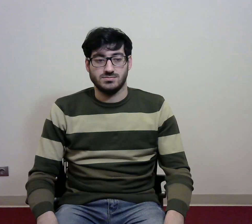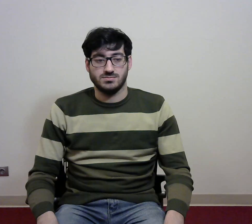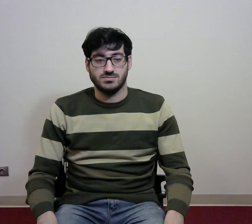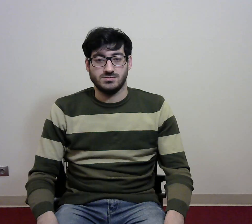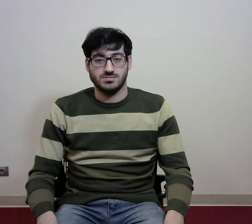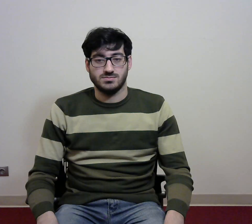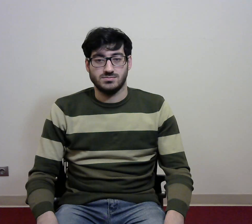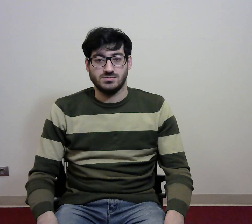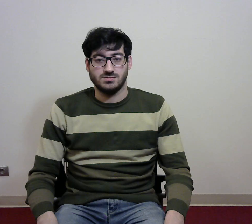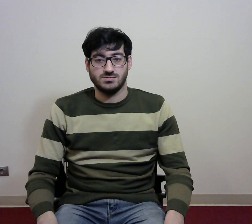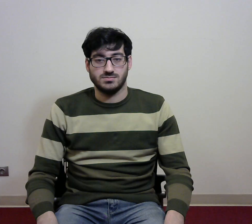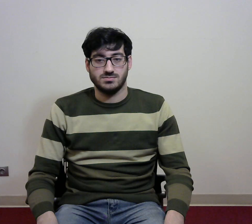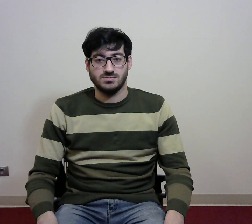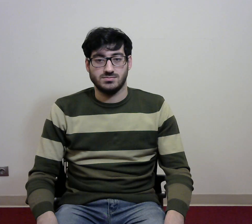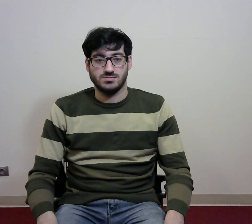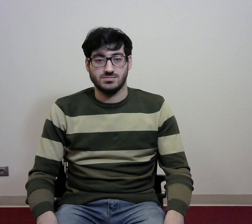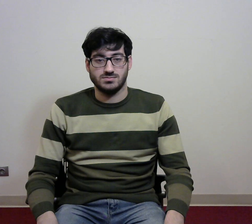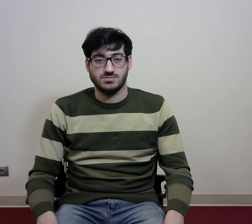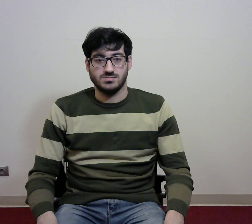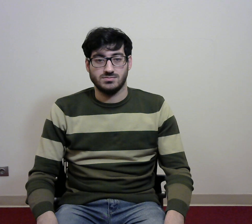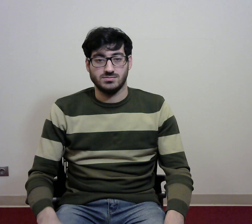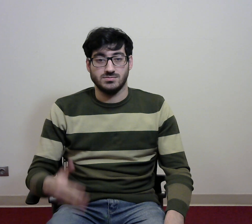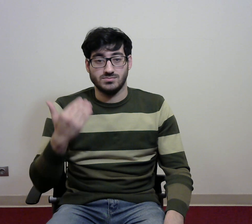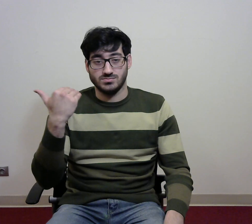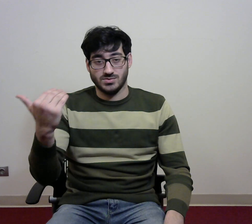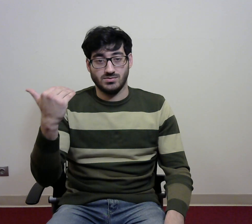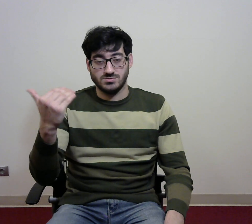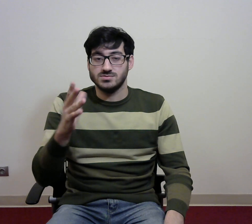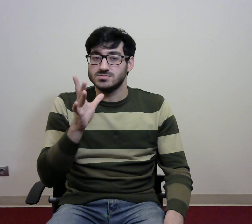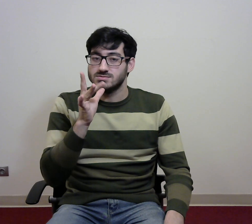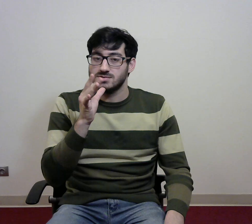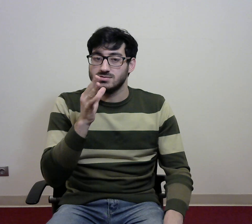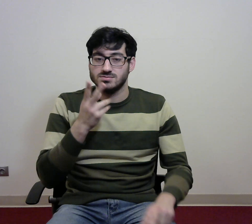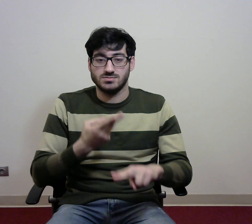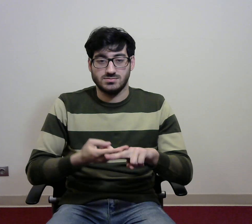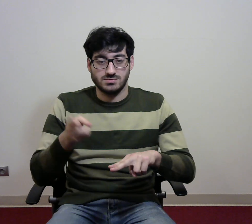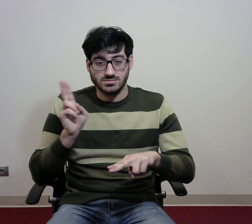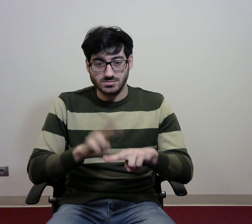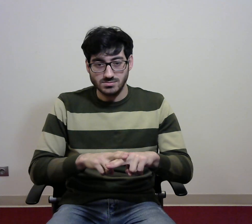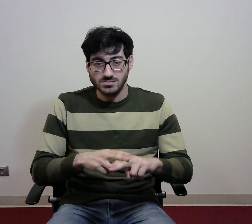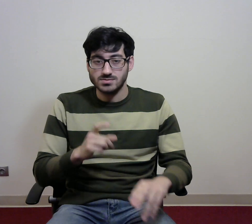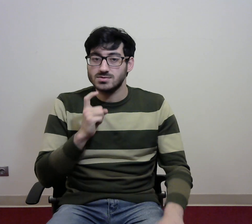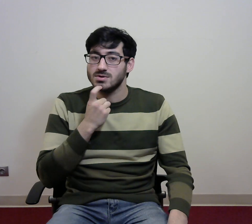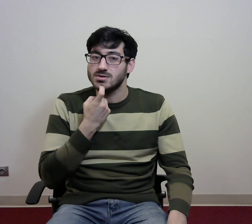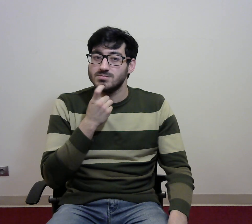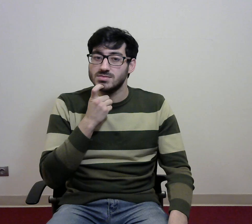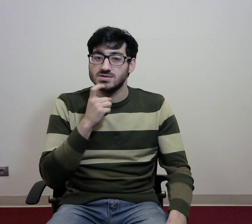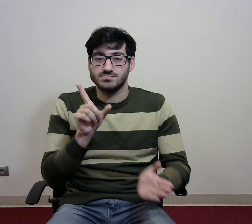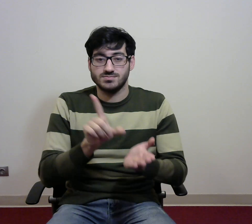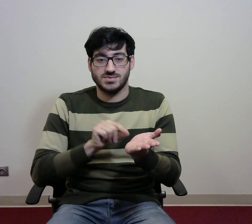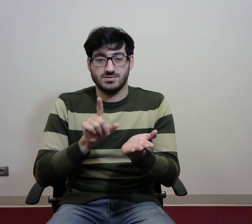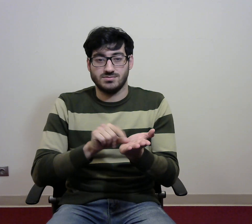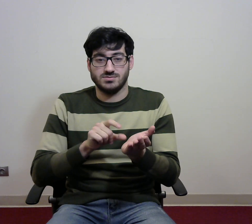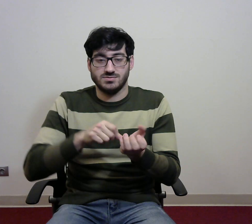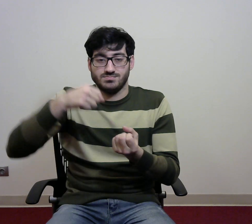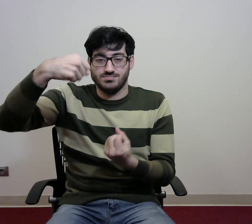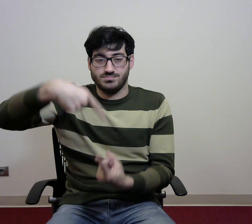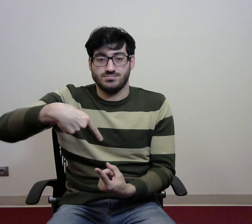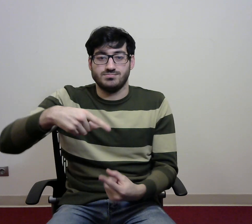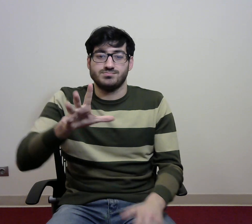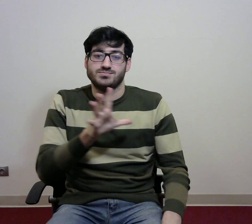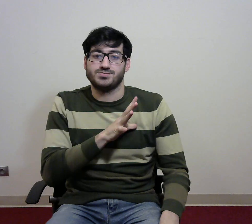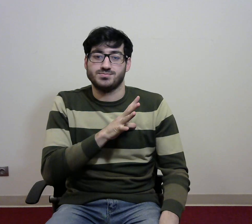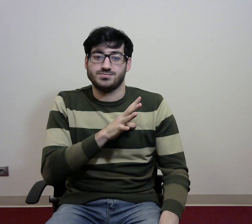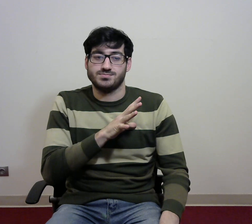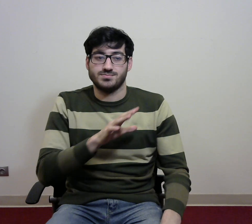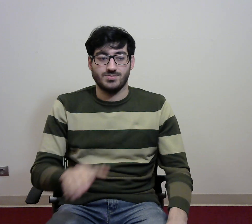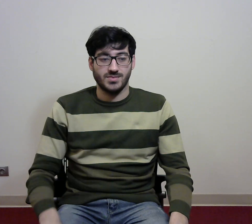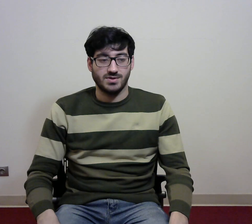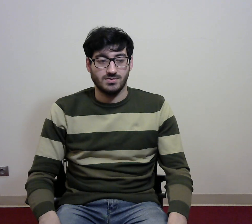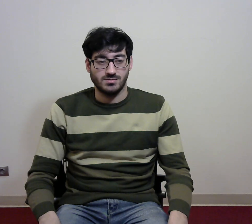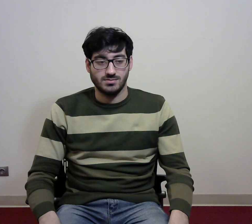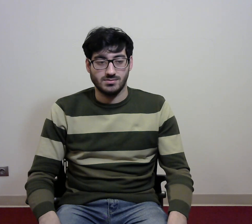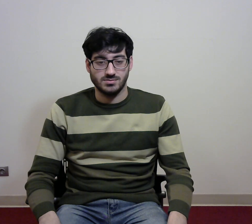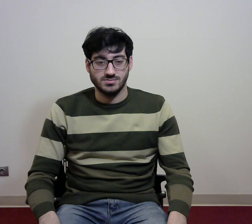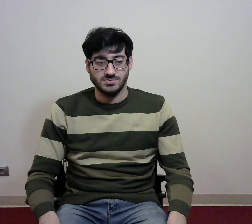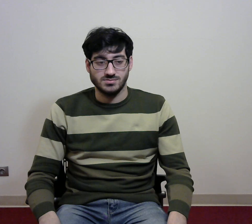Sizə yaşa görə əmək pensiyası təyin olunub